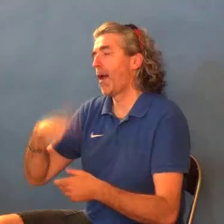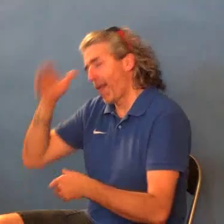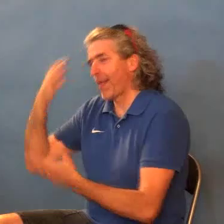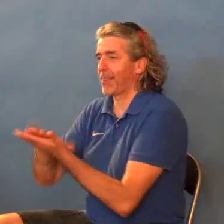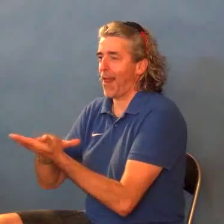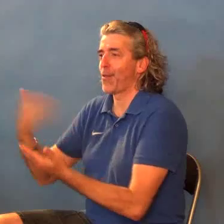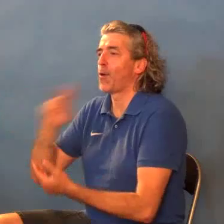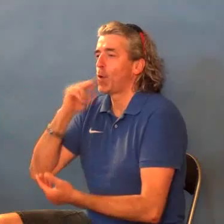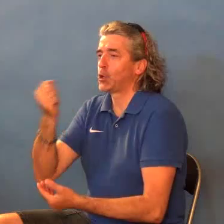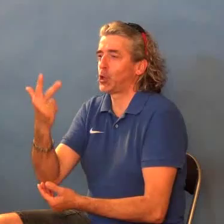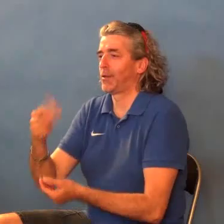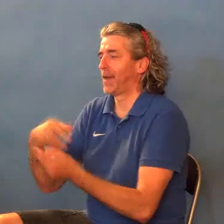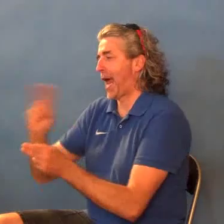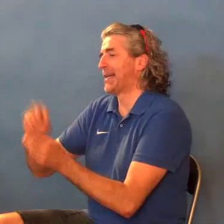W nagrodę każdy z nich dostał po jednej gruszce.